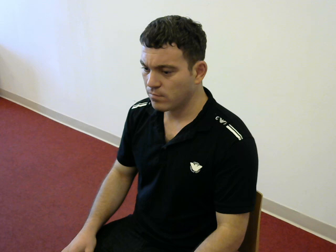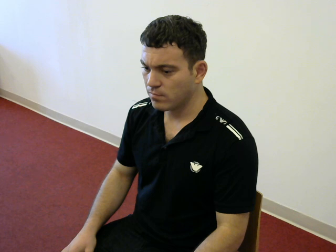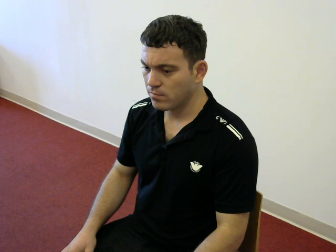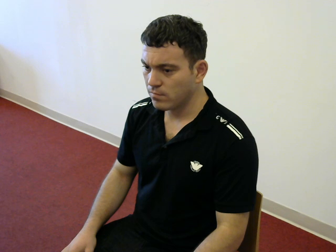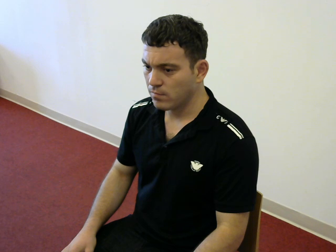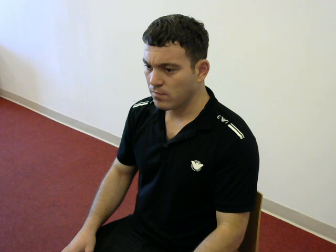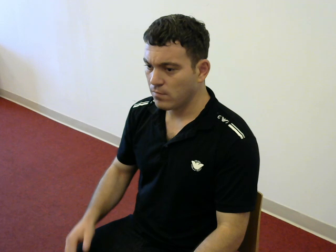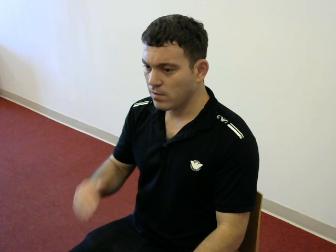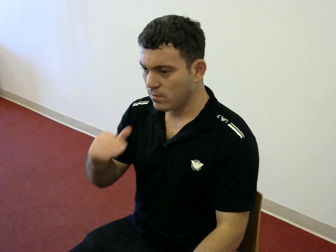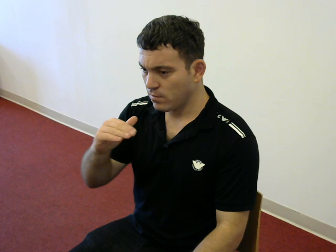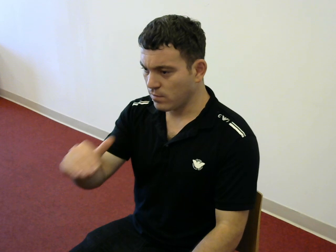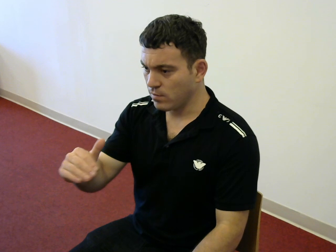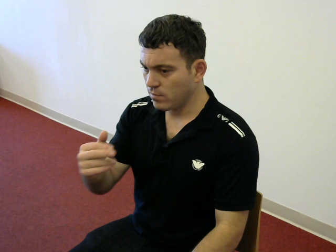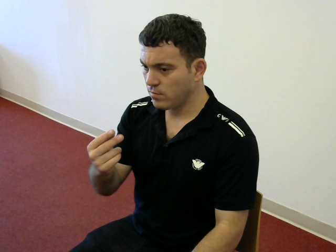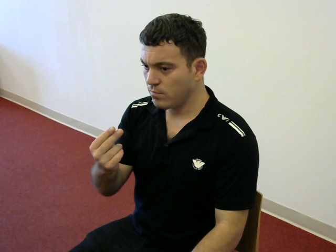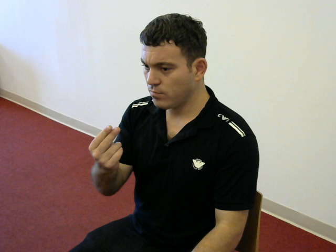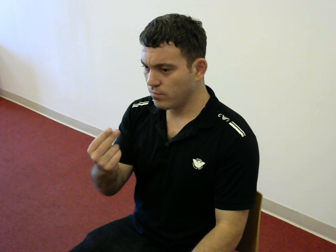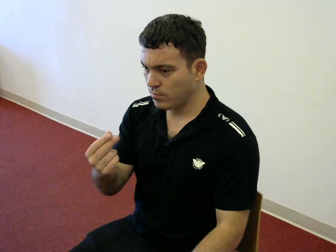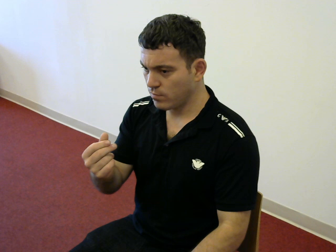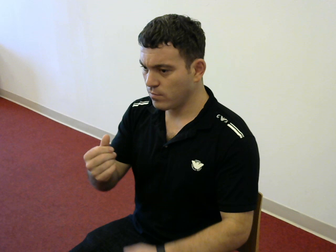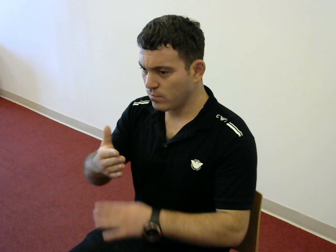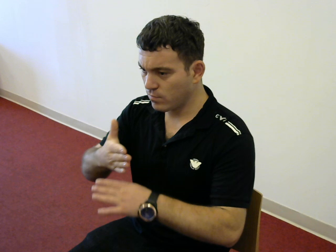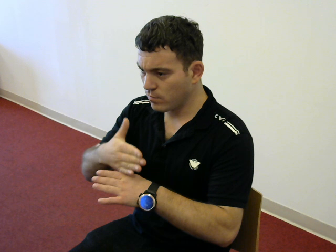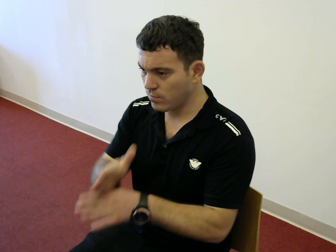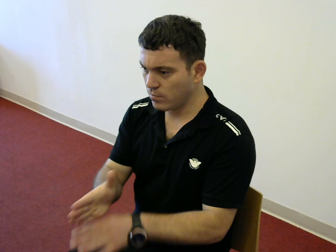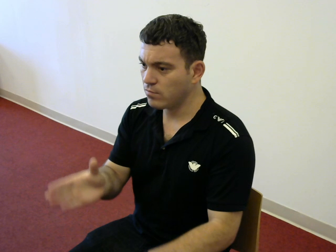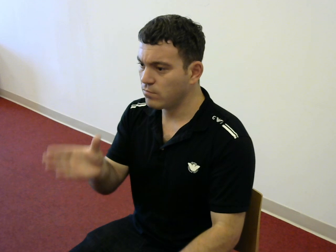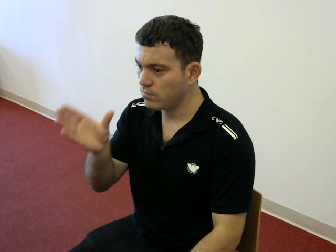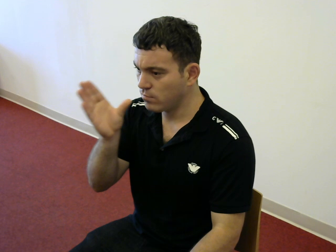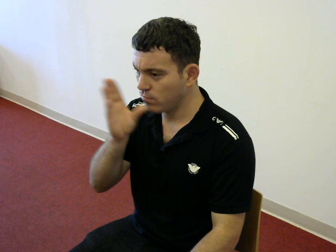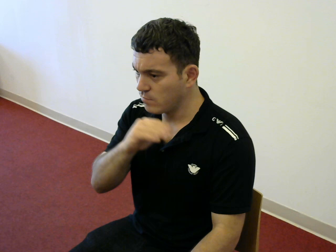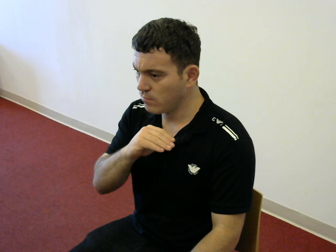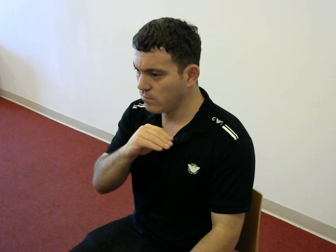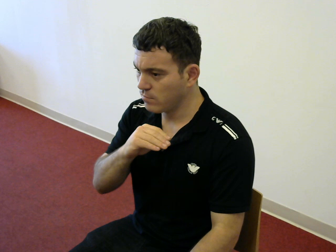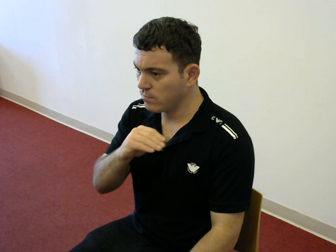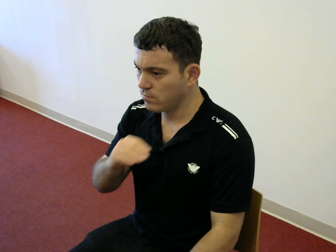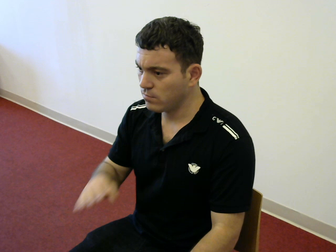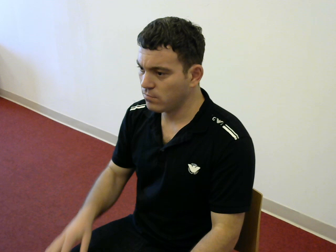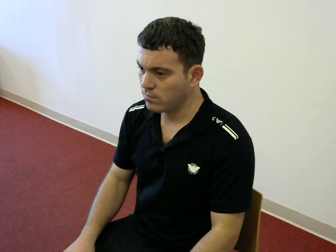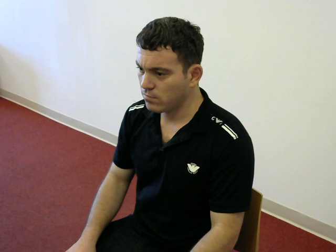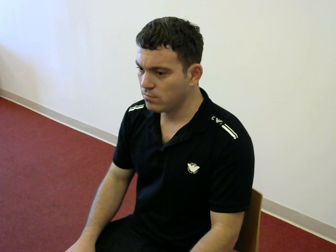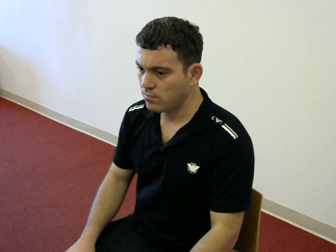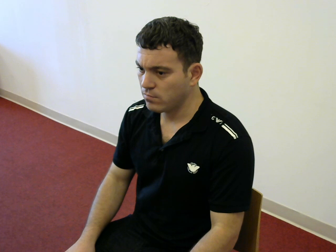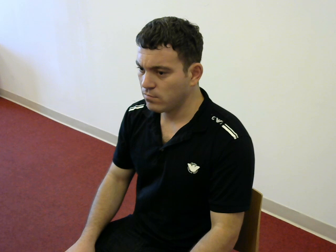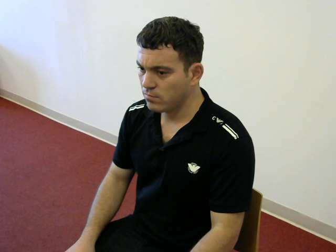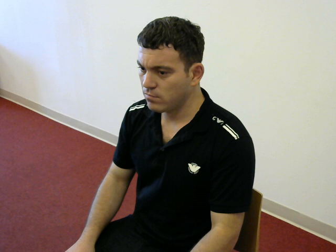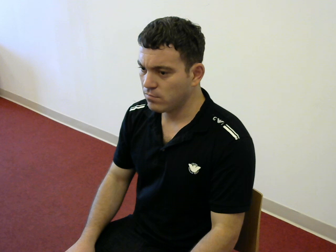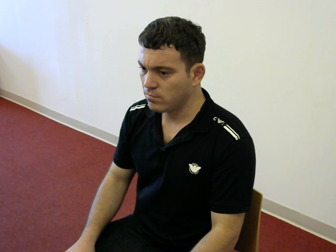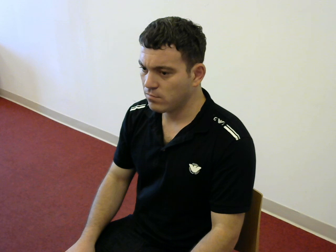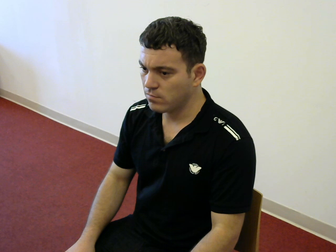Siz pulu xırdalaya bilərsinizmi?